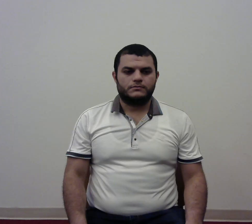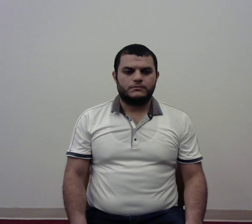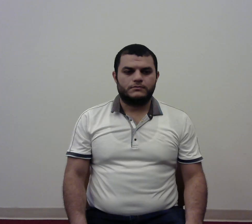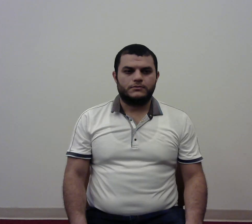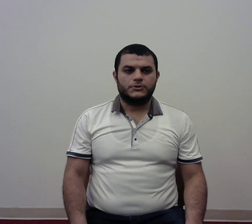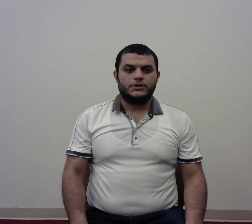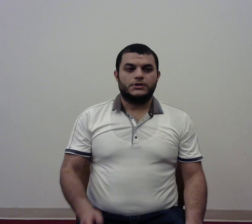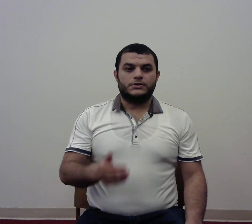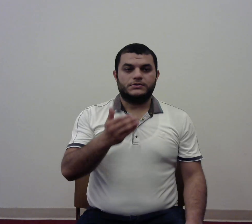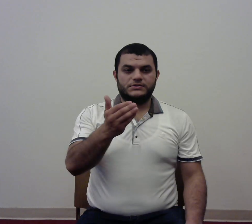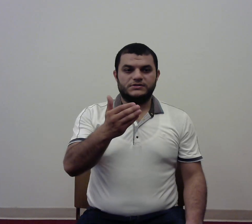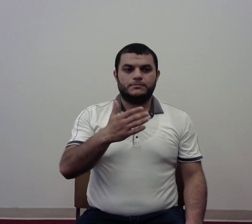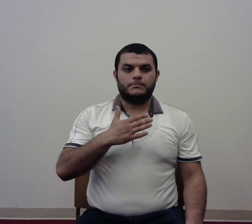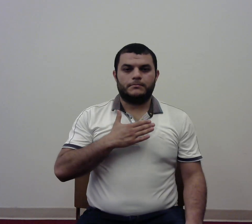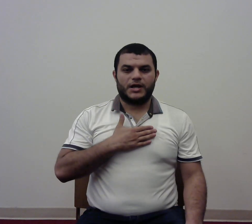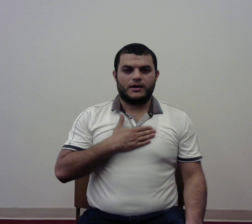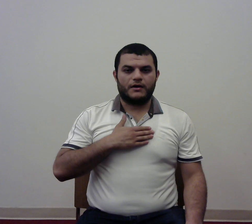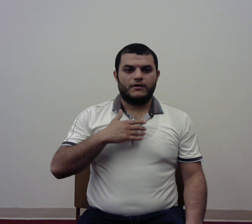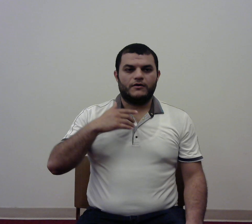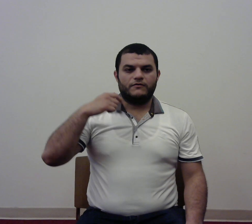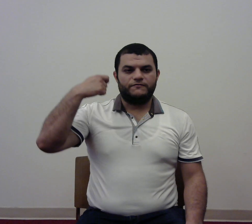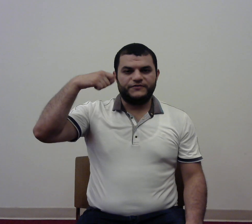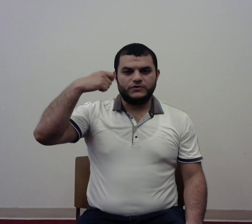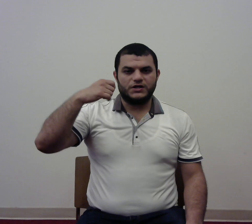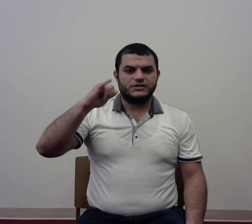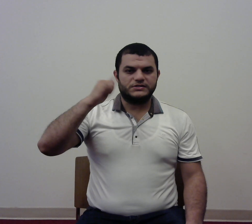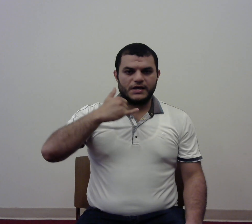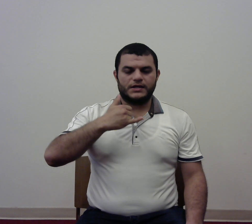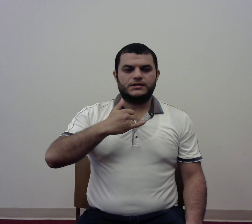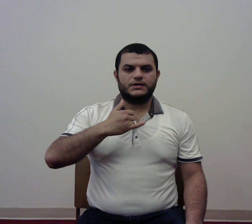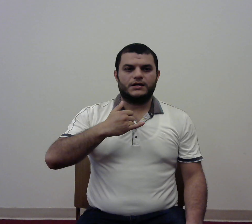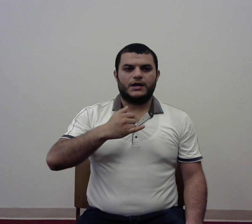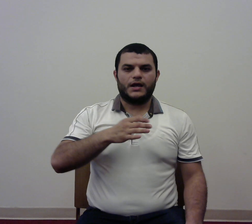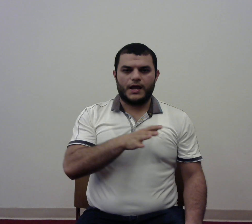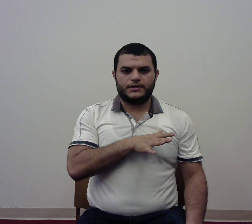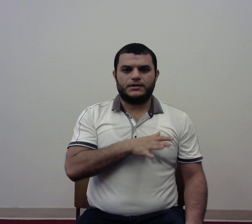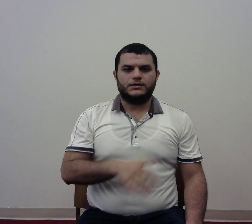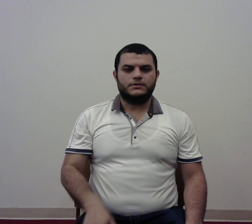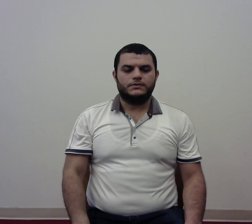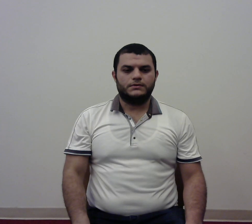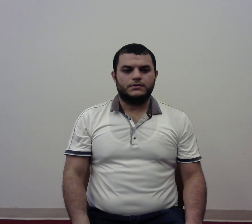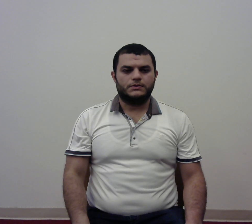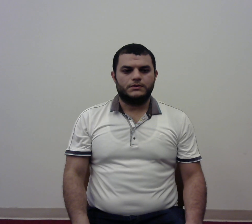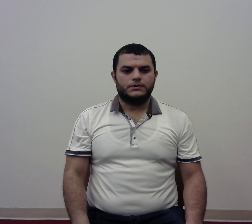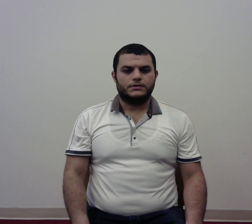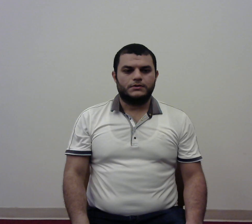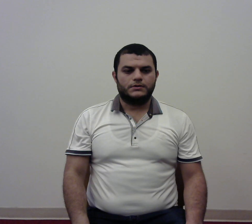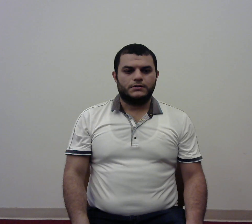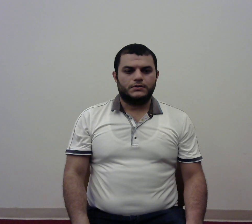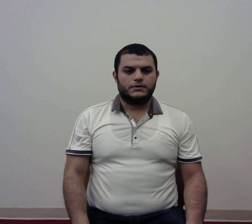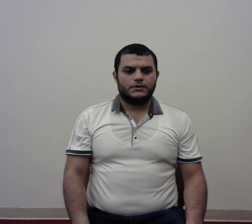Siz mənə video zəng edin